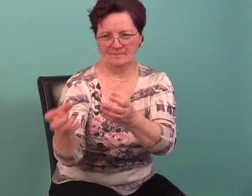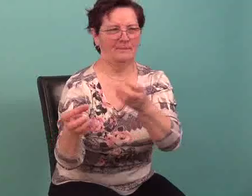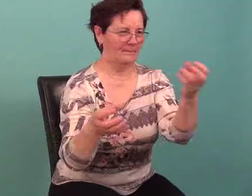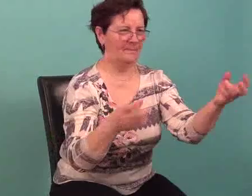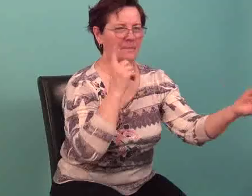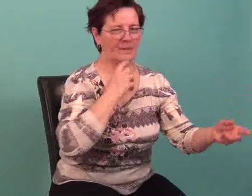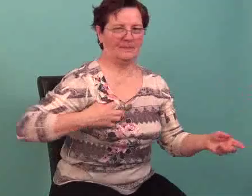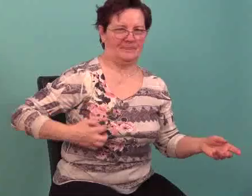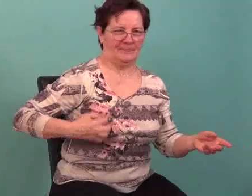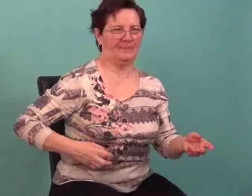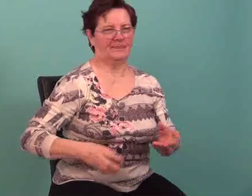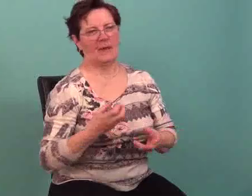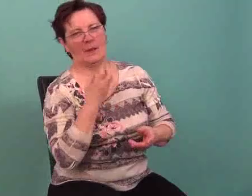Chłopcy wyczyścili gruszki i zaczęli jeść.